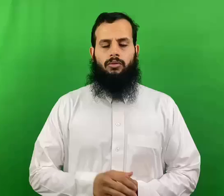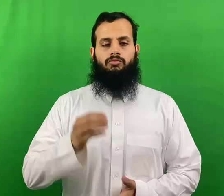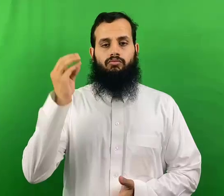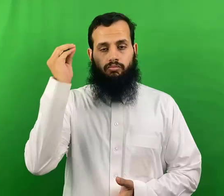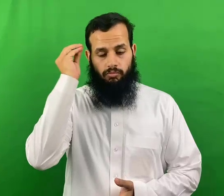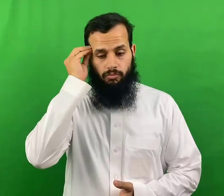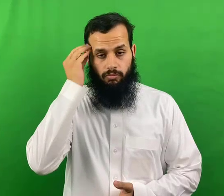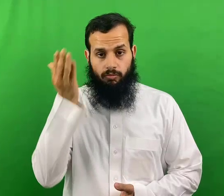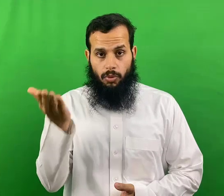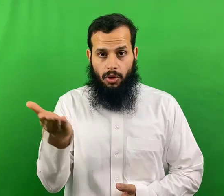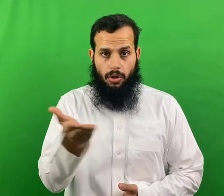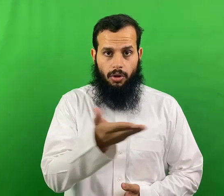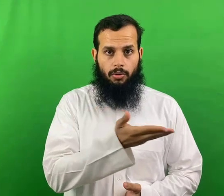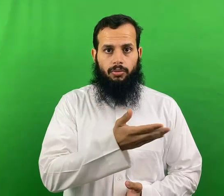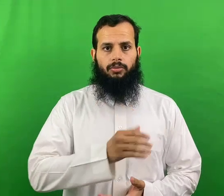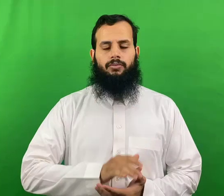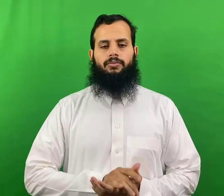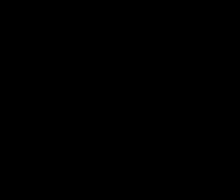اعلموا